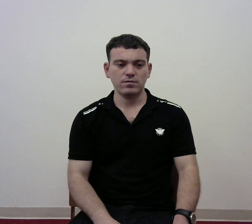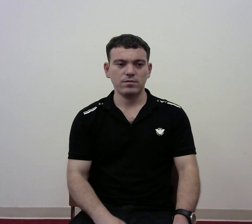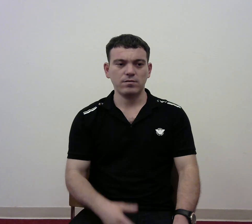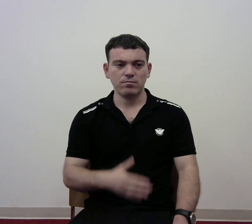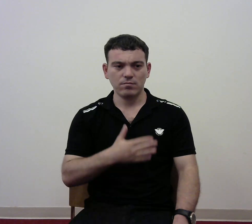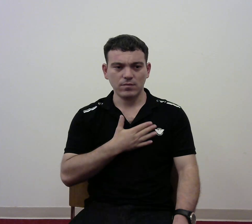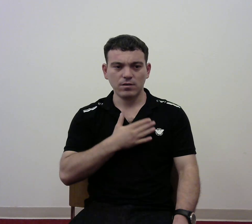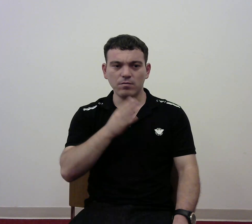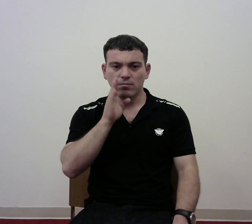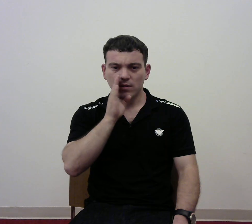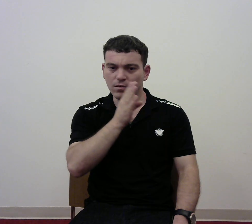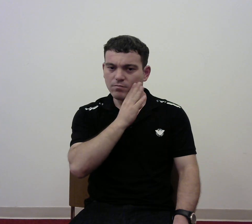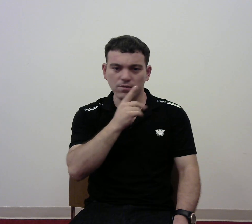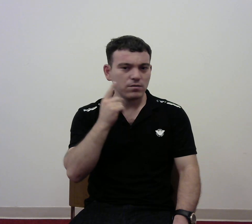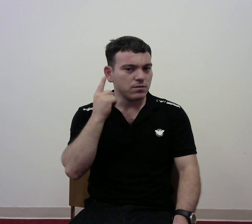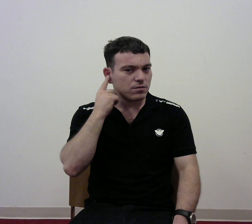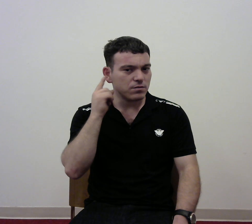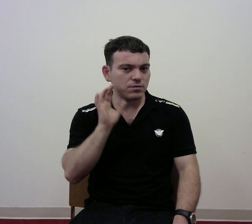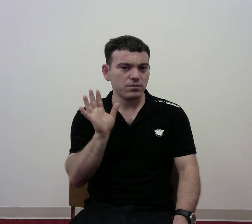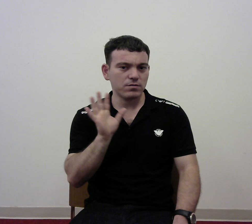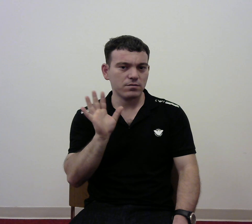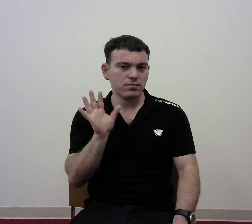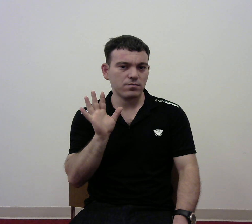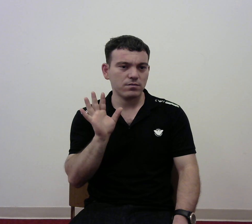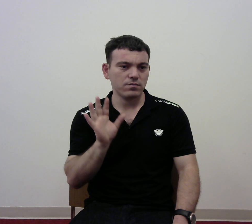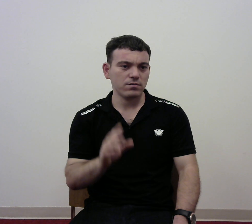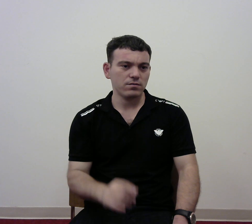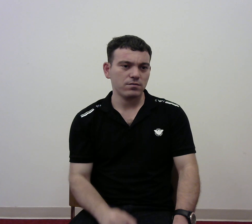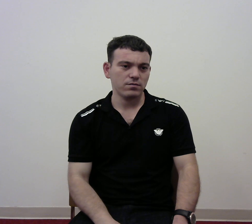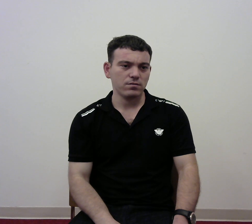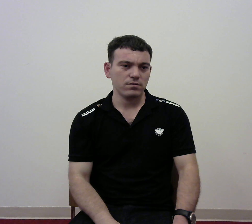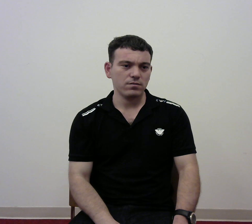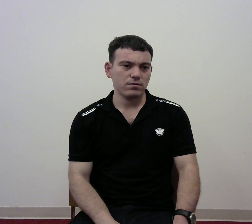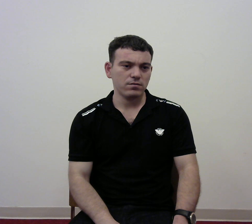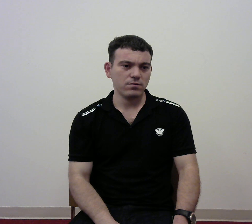Mənim anam eşitmir